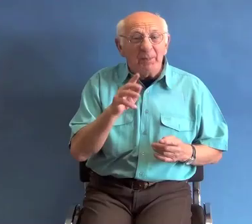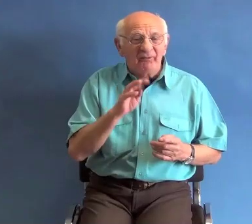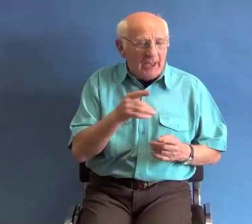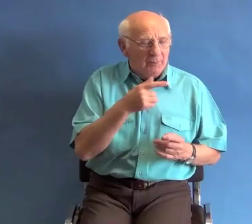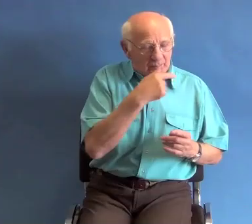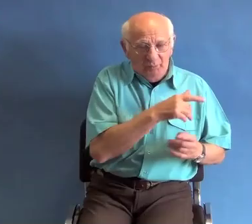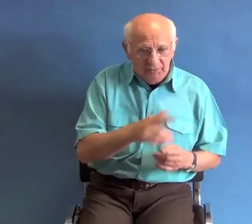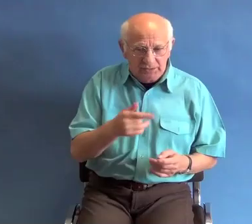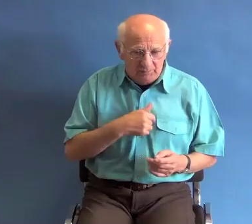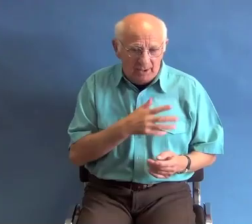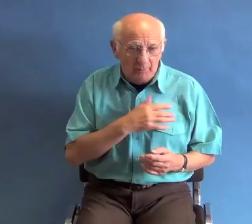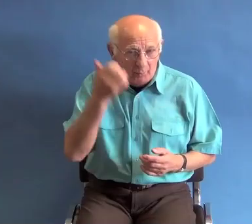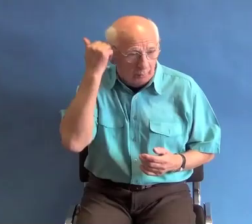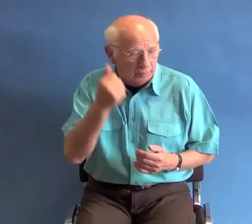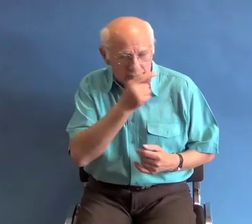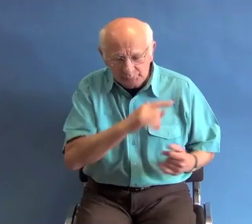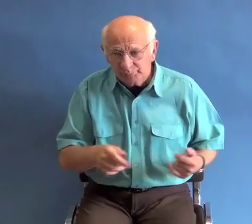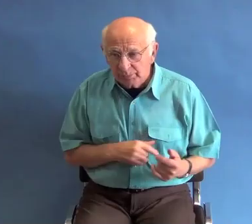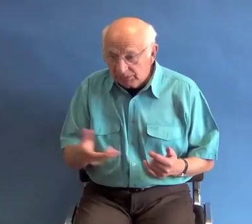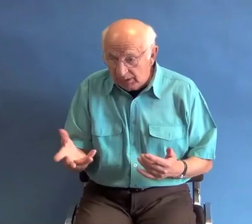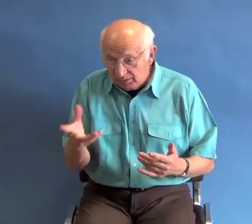I on zapytał tej kobiety, czy chce wymienić sobie szybę.